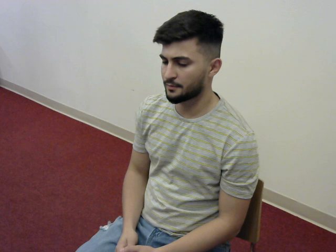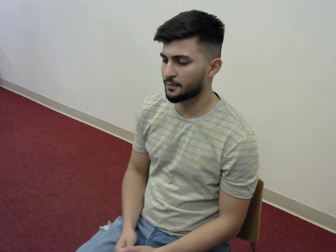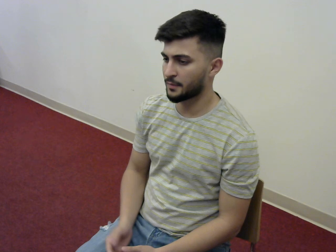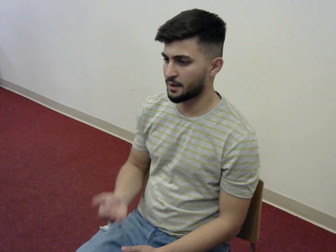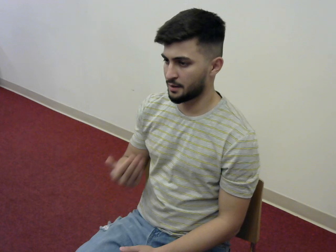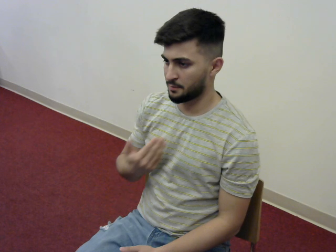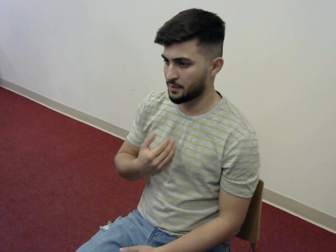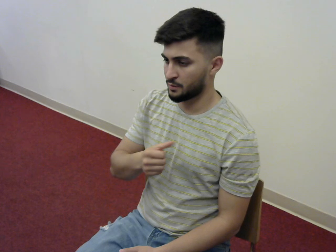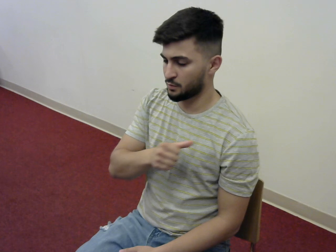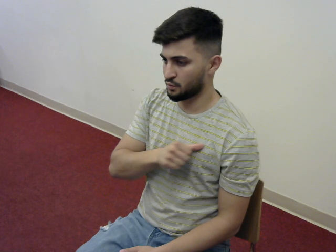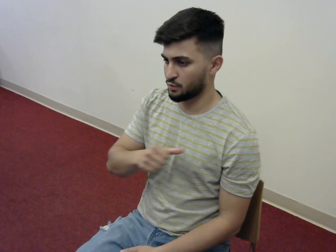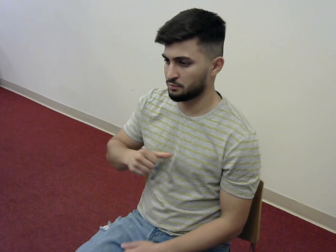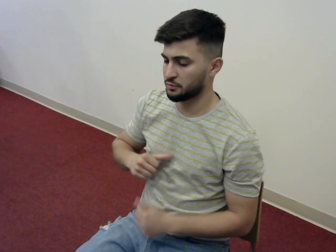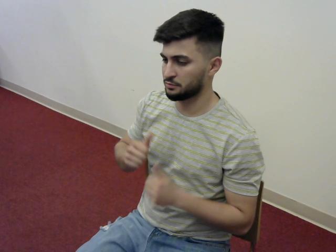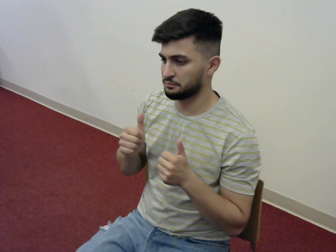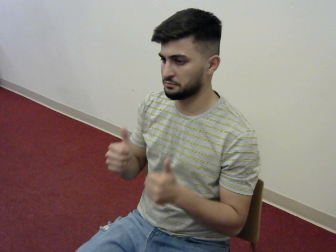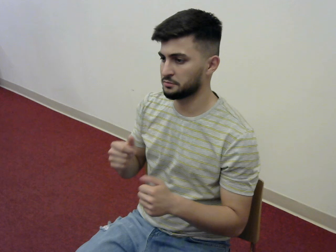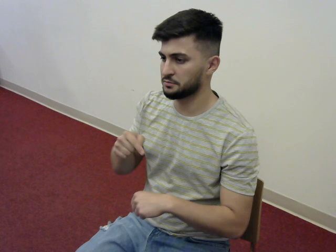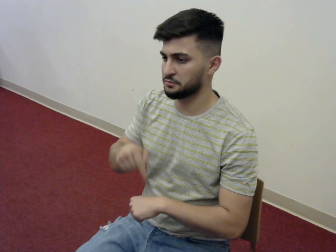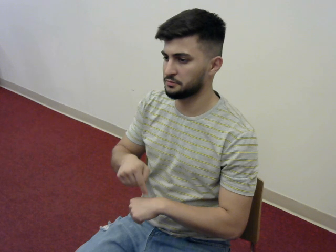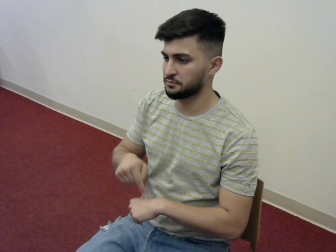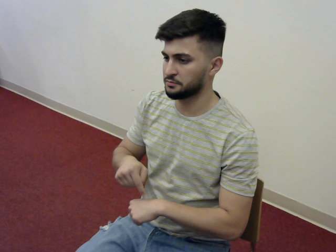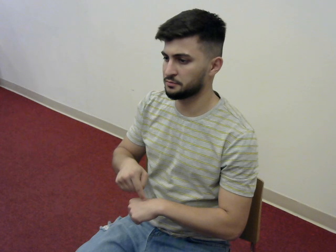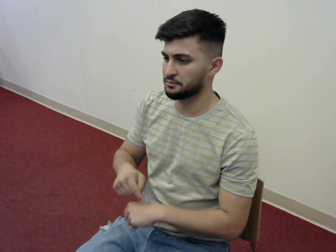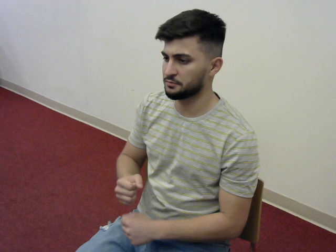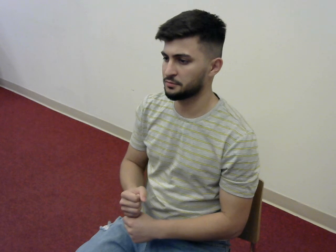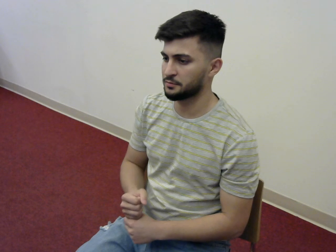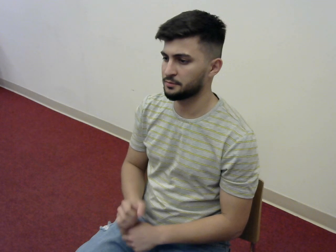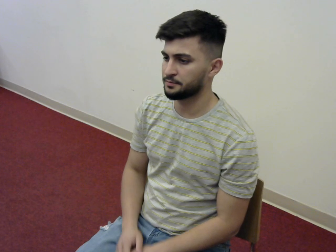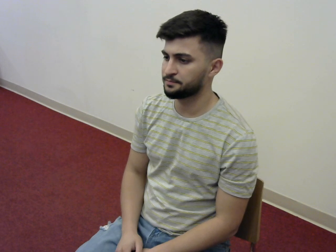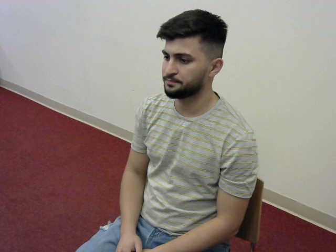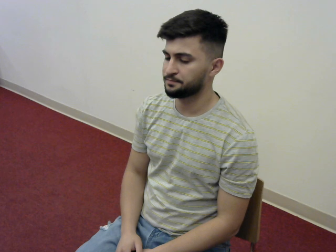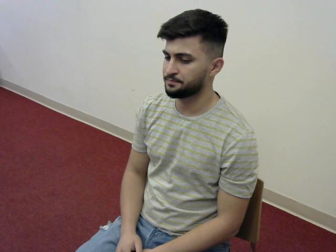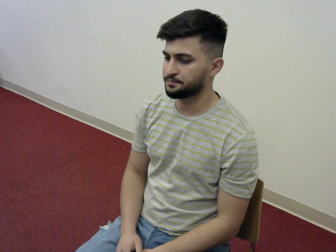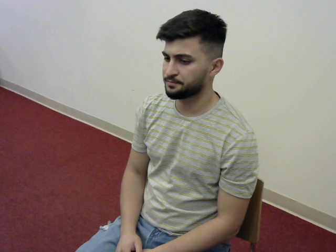Mən özümü yaxşı hiss edirəm